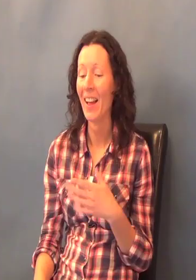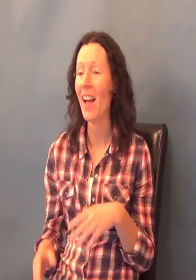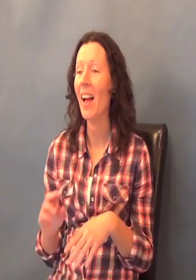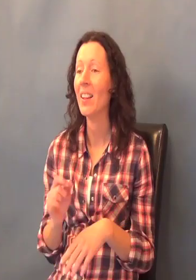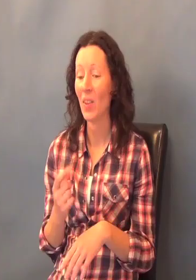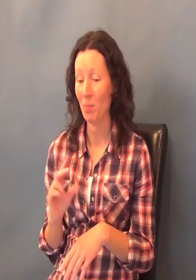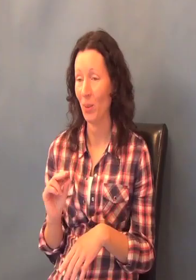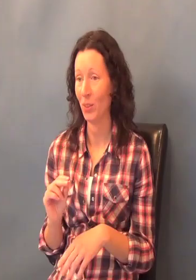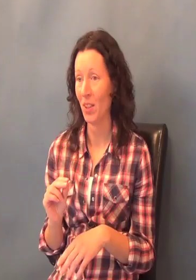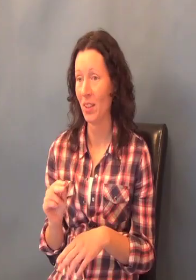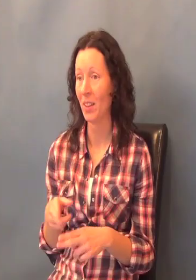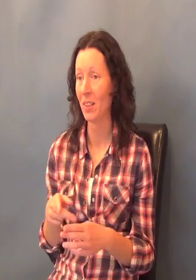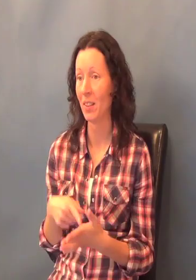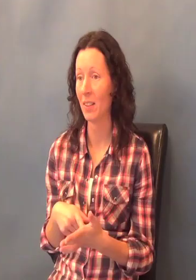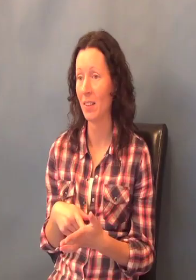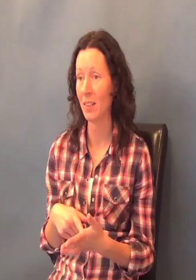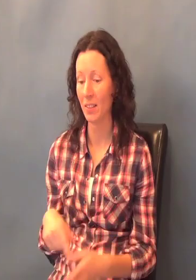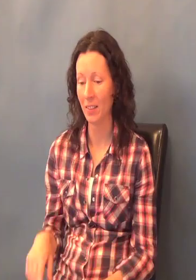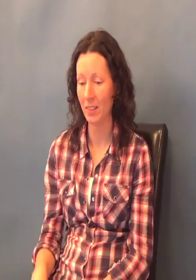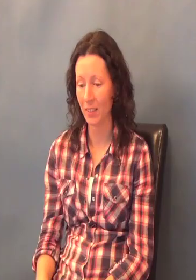Co? Poniedziałek? Kiedy?